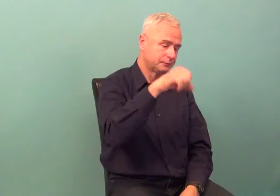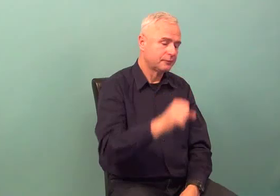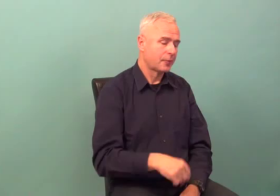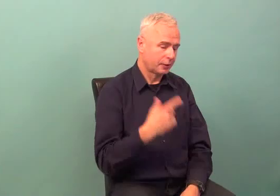Aha.